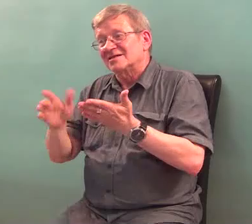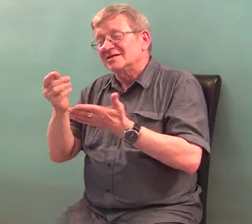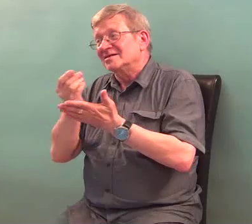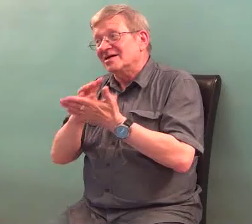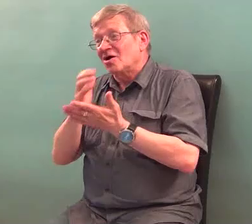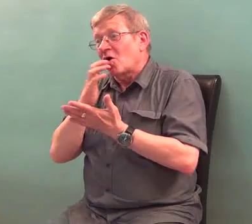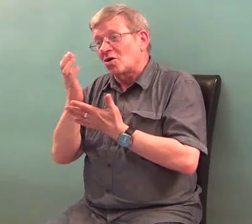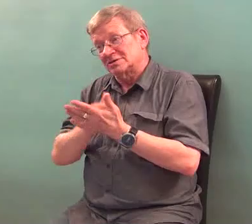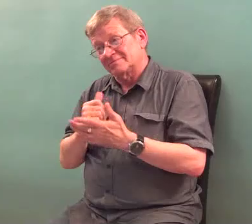Poczekajmy, żeby skorzystać.